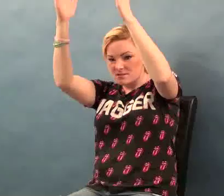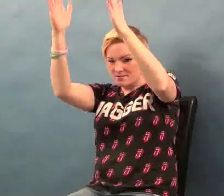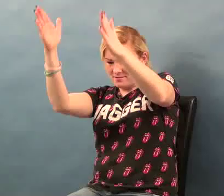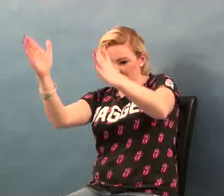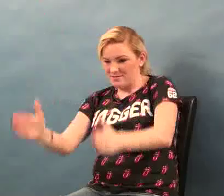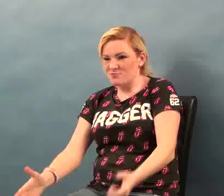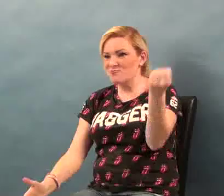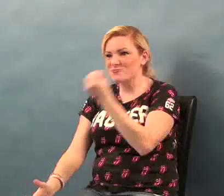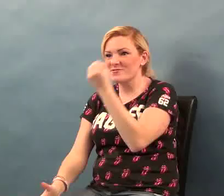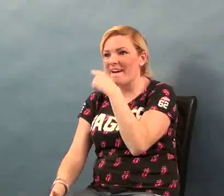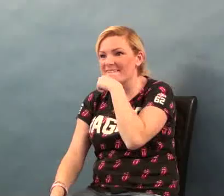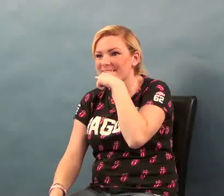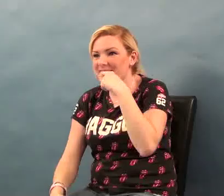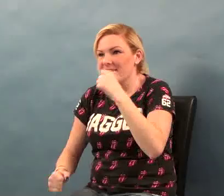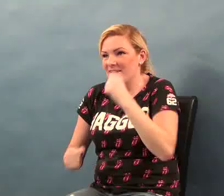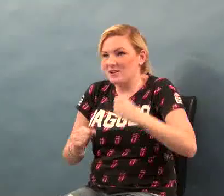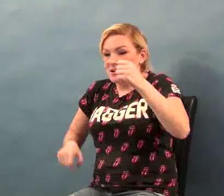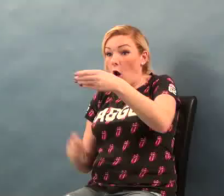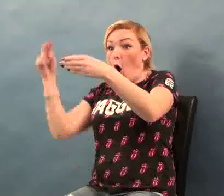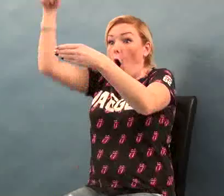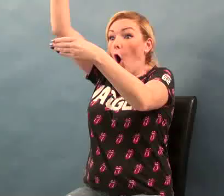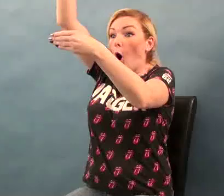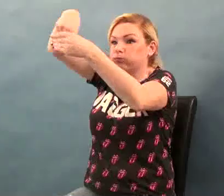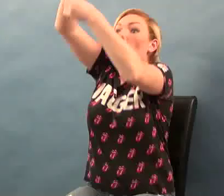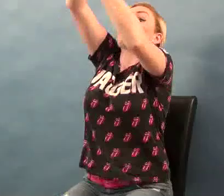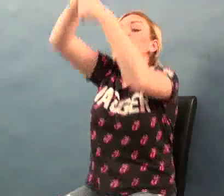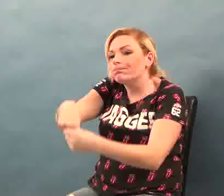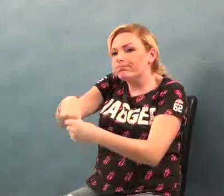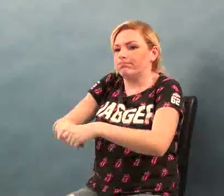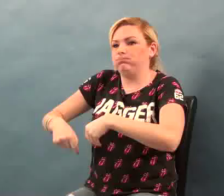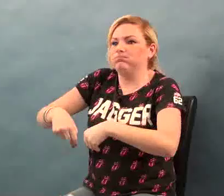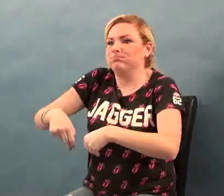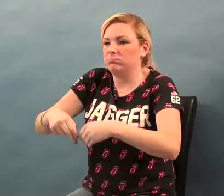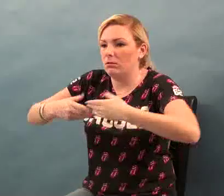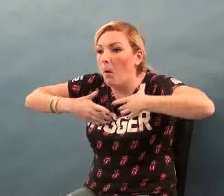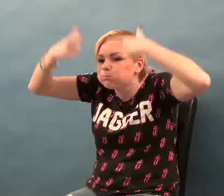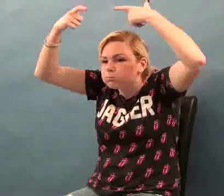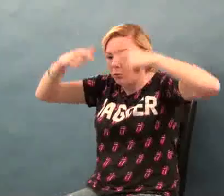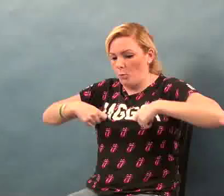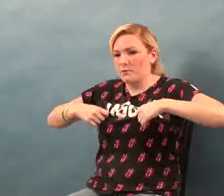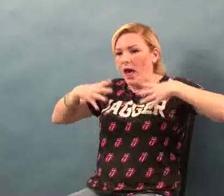Albo gdzieś, gdzie nie ma wanny, tylko jest prysznic.